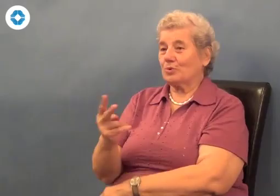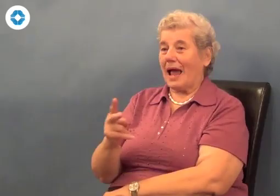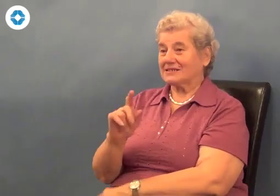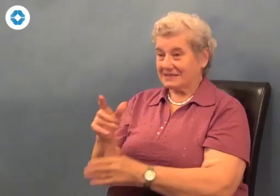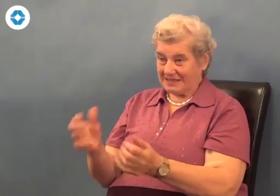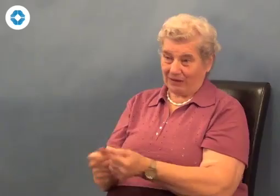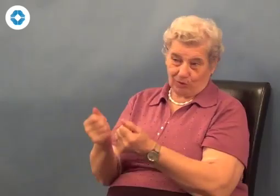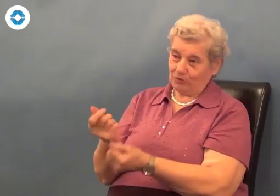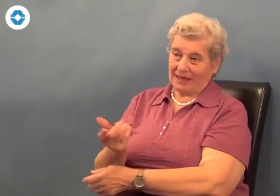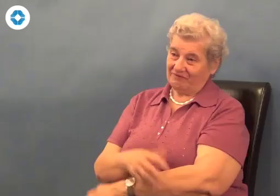Czy znajdą, to ja nie wiem.